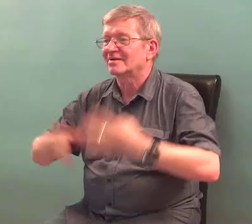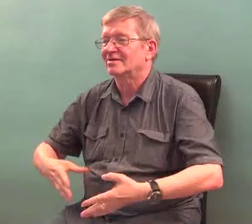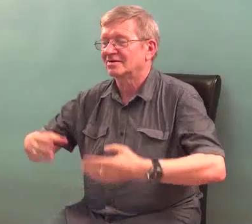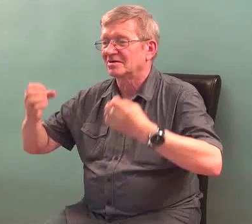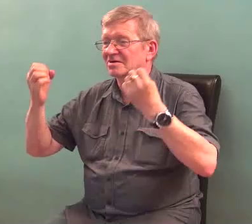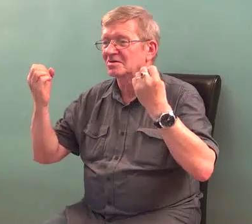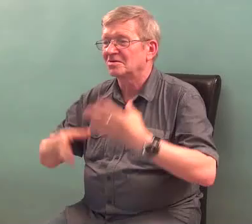Kino.